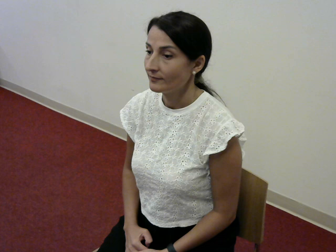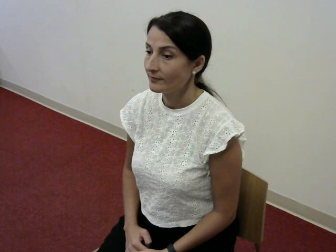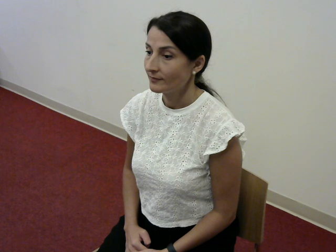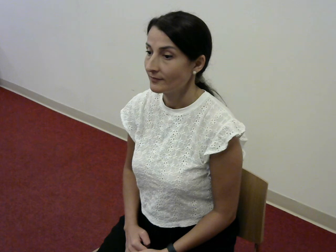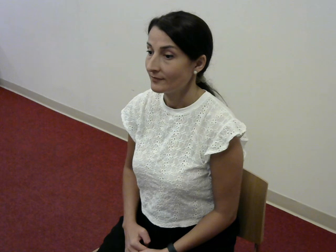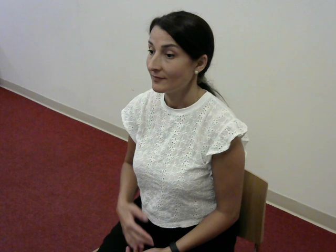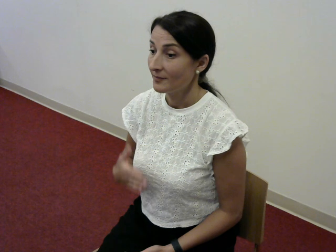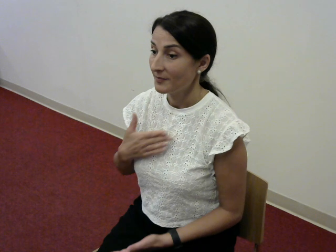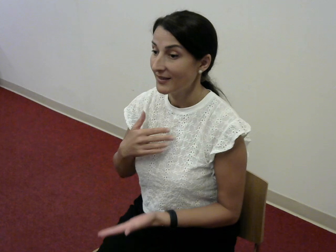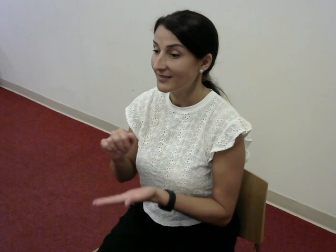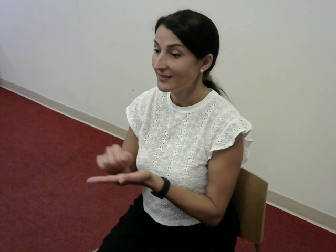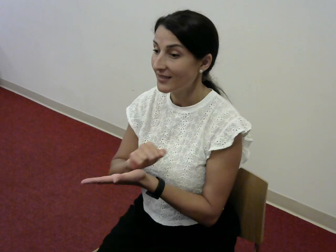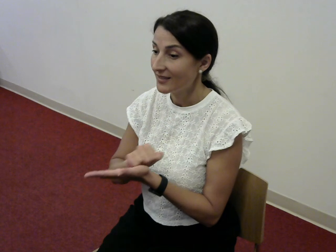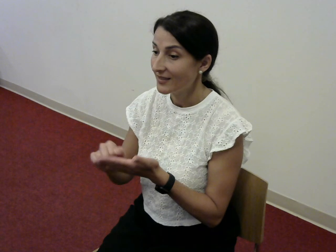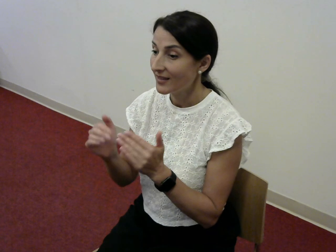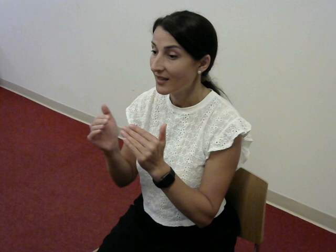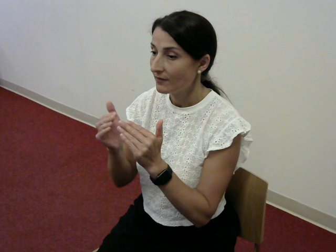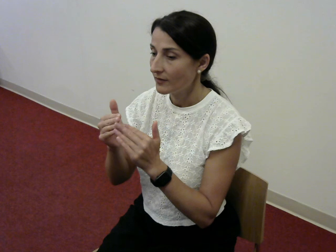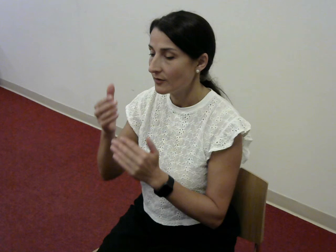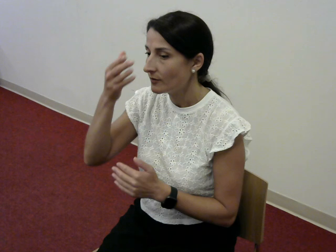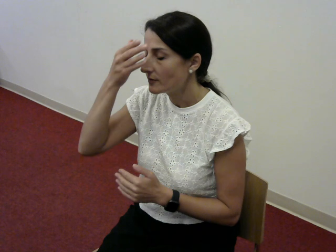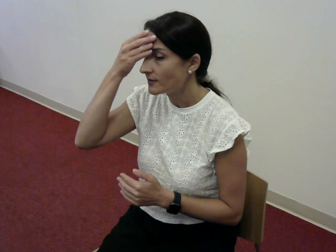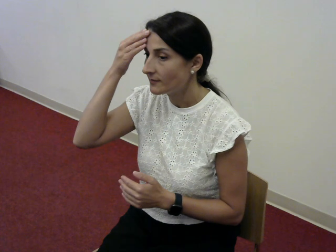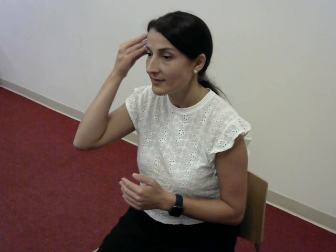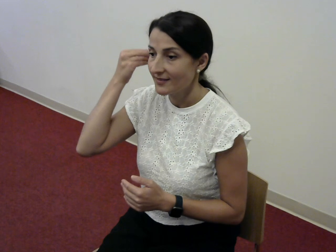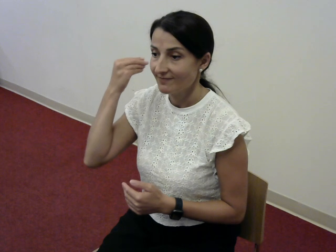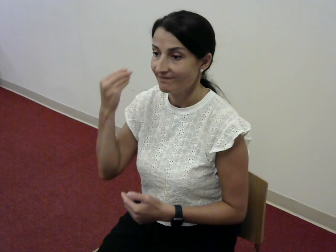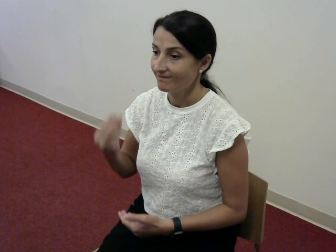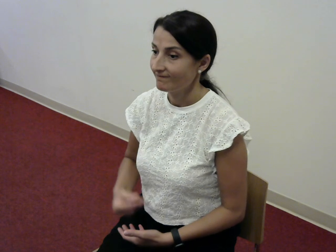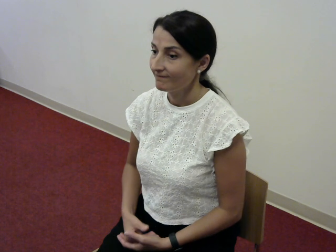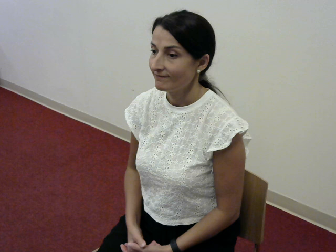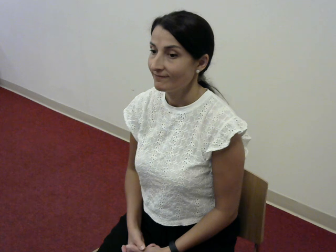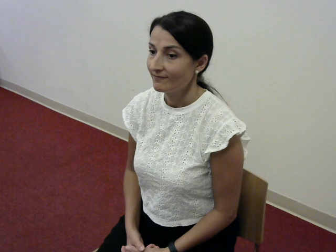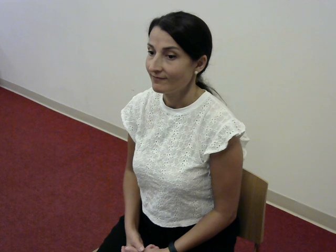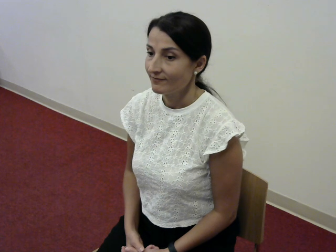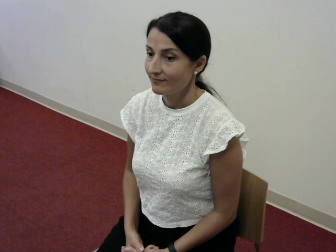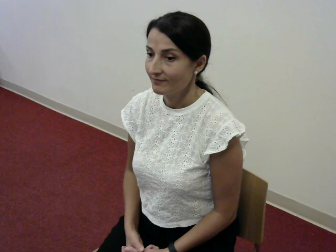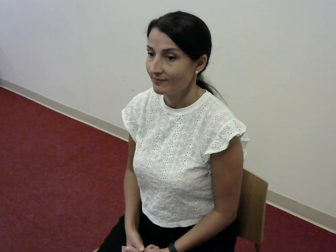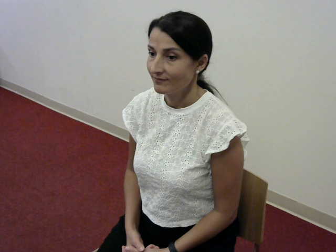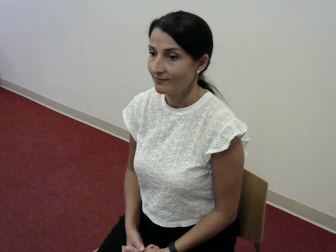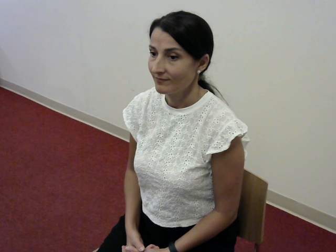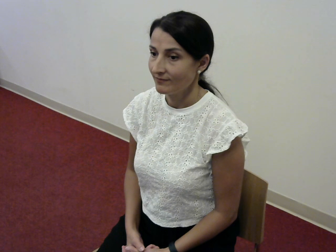Mən sənədlərimi evdə unutmuşam